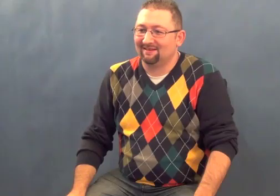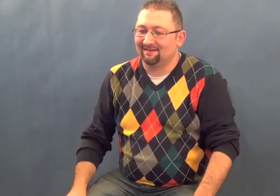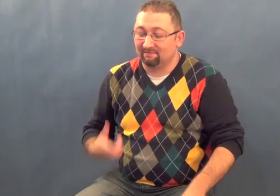Aha.